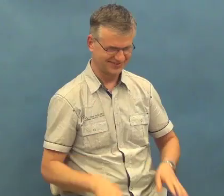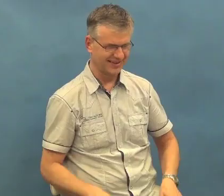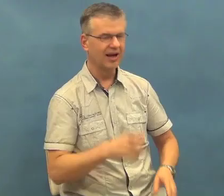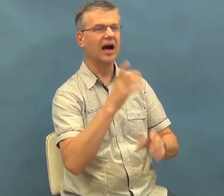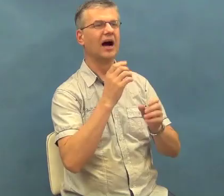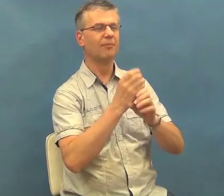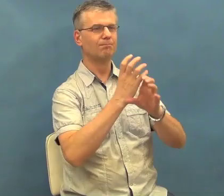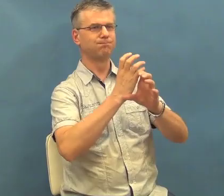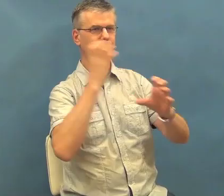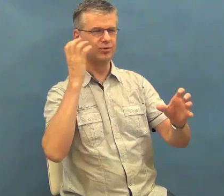Autobus jedzie.